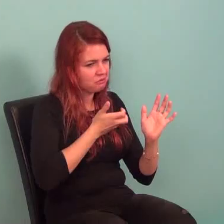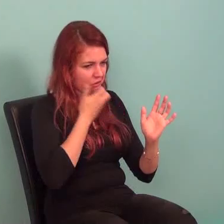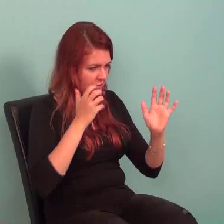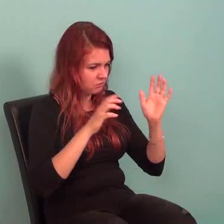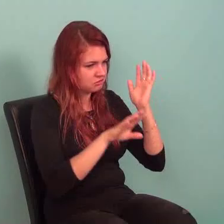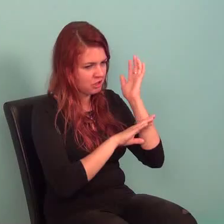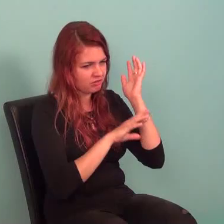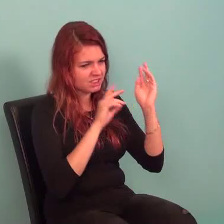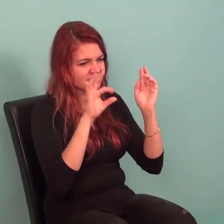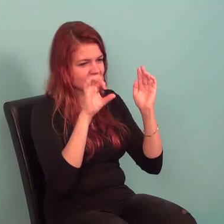Są drzewa, to sad.